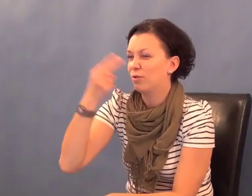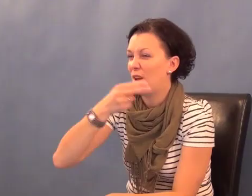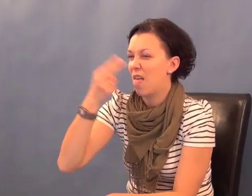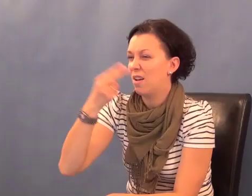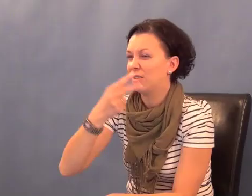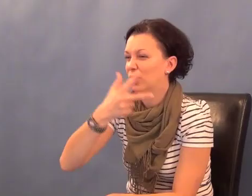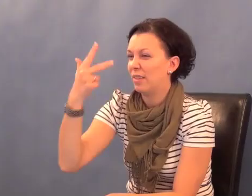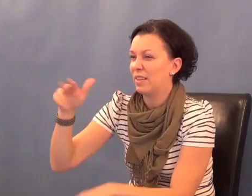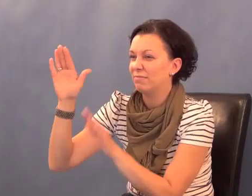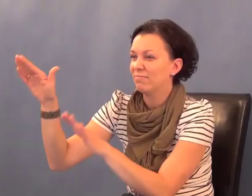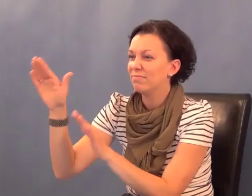Pobyt na trzy dni, tak.